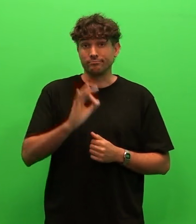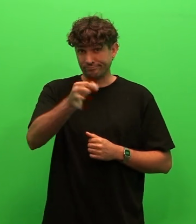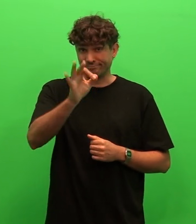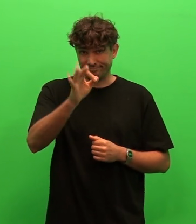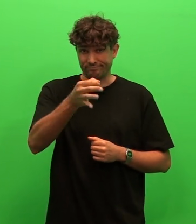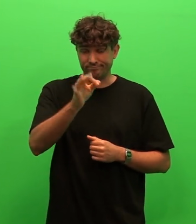Sí, sí.